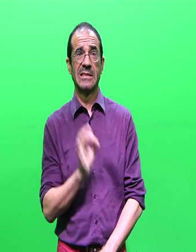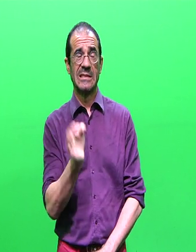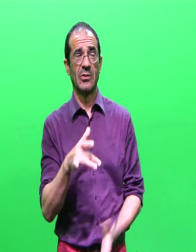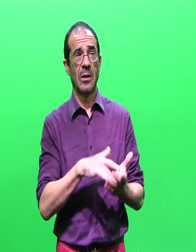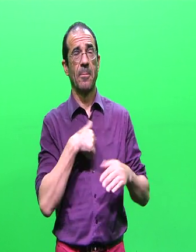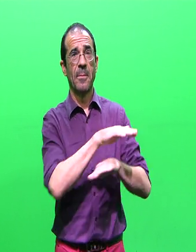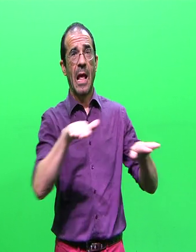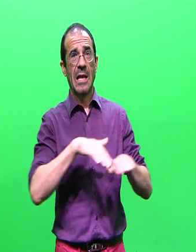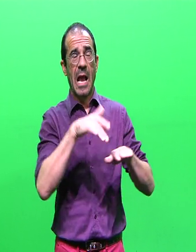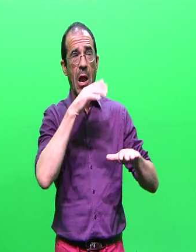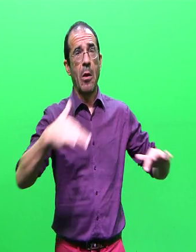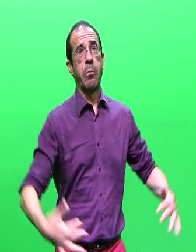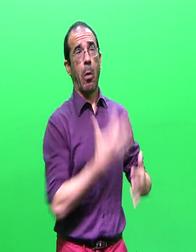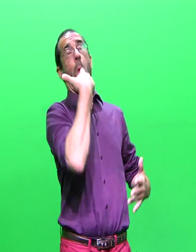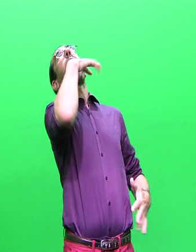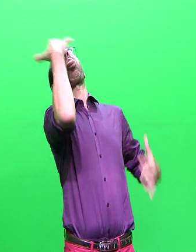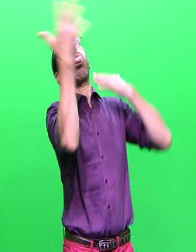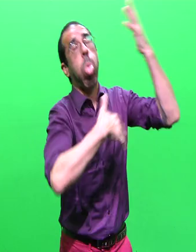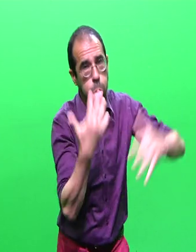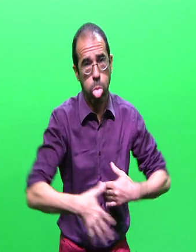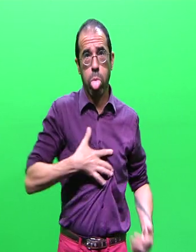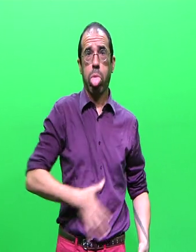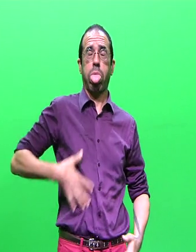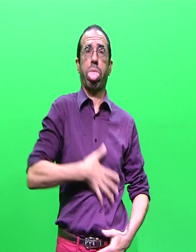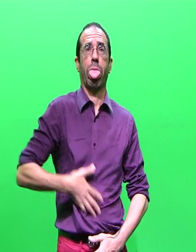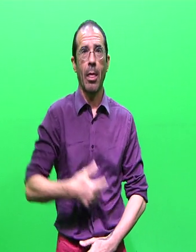Sí, estava nedant a la platja i va venir una onada, se'm va emportar i vaig empassar aigua, ara em fa mal la panxa.